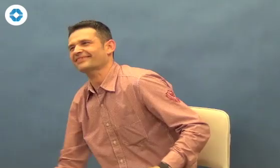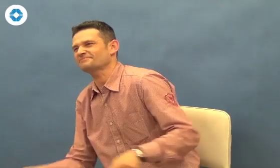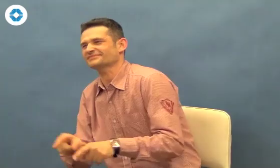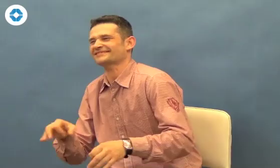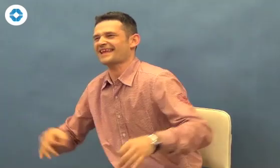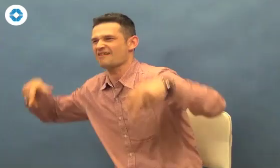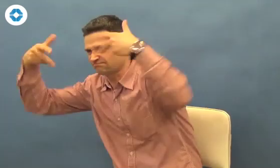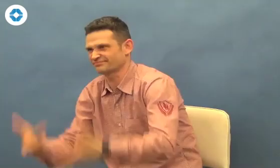Obaj tam wpadają.